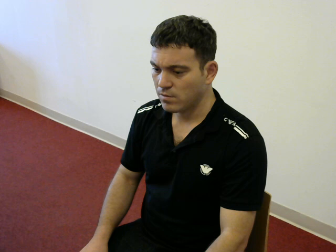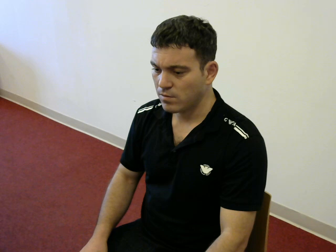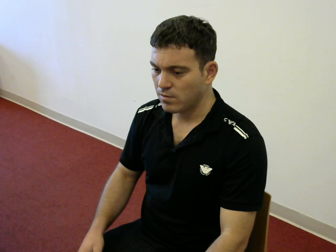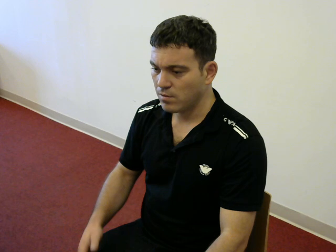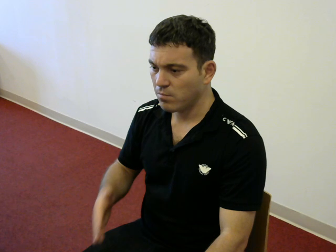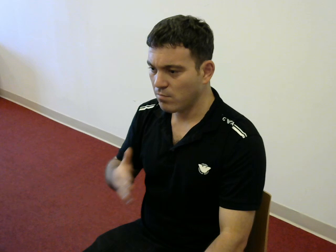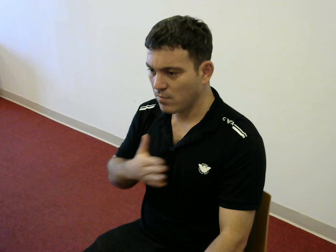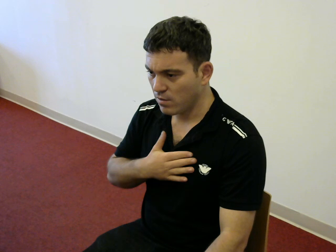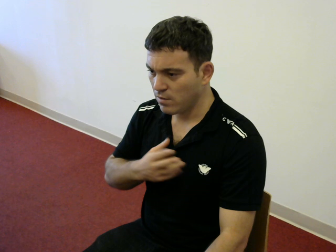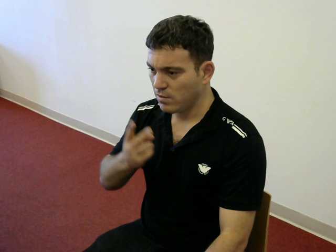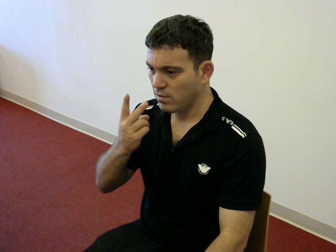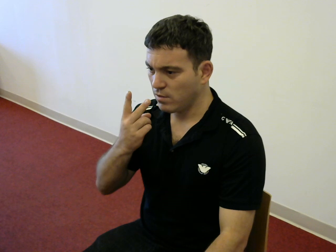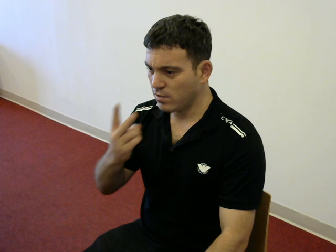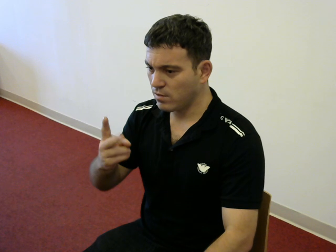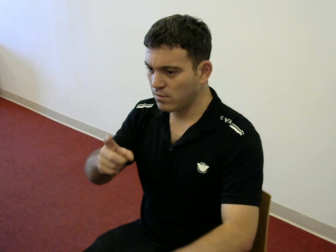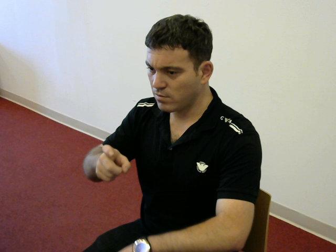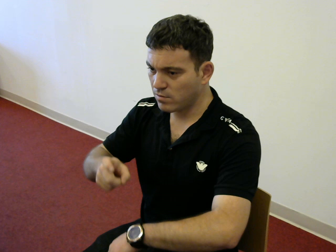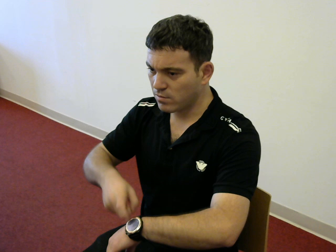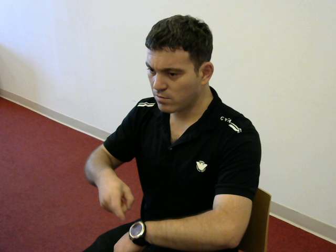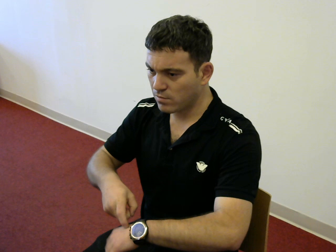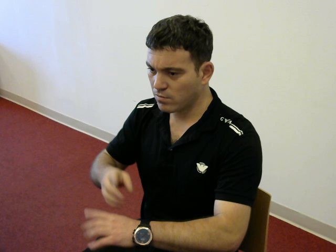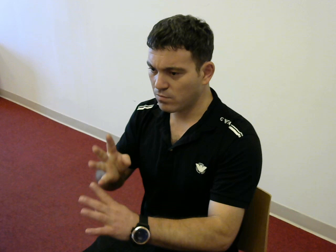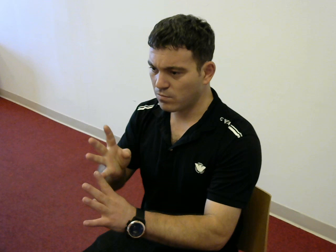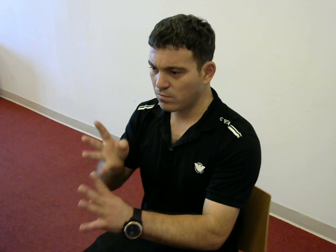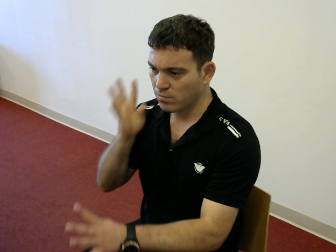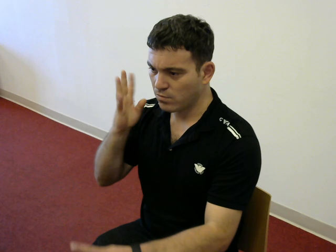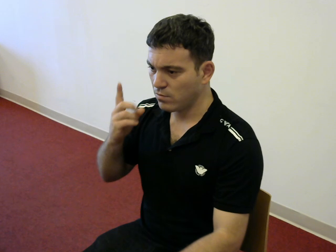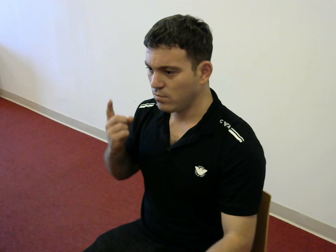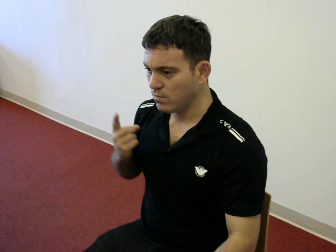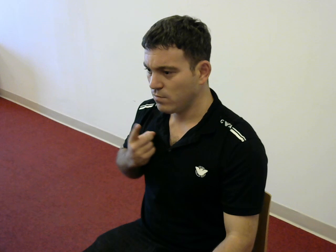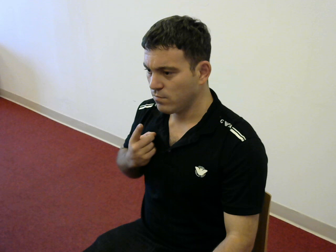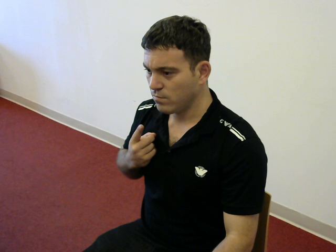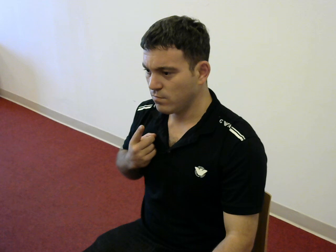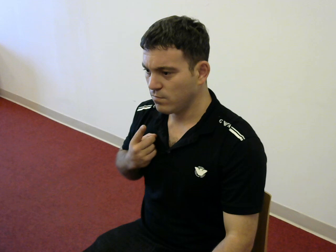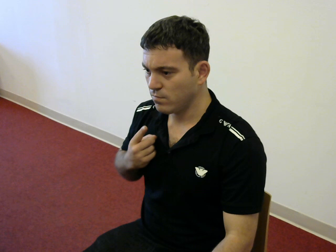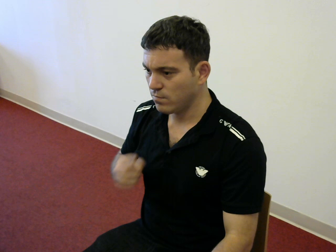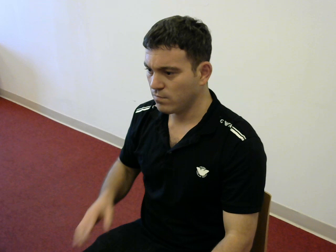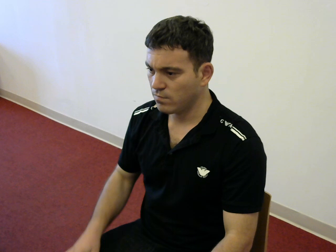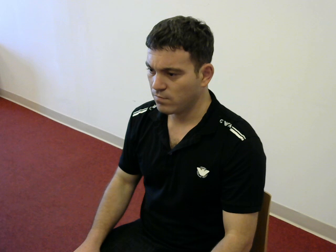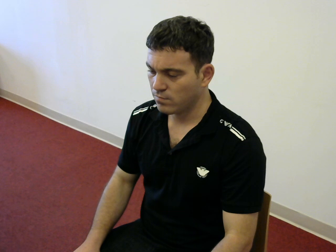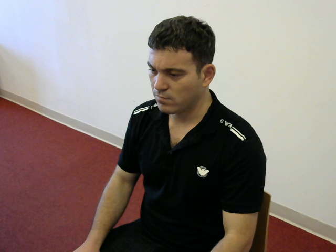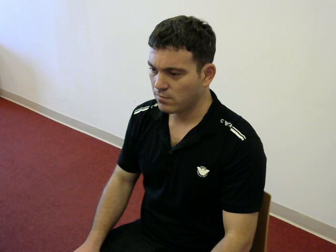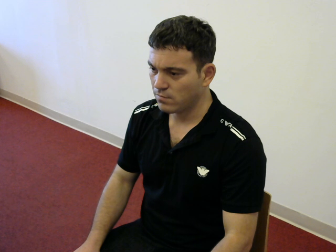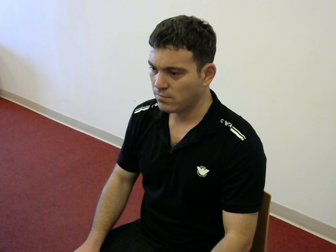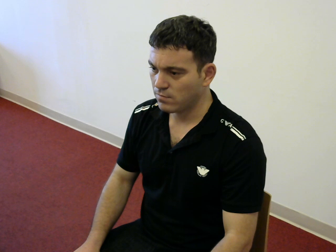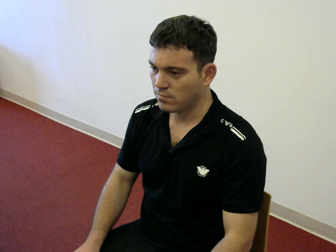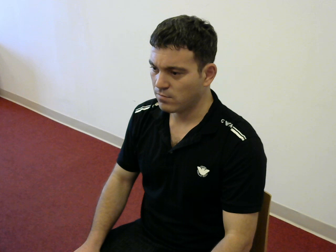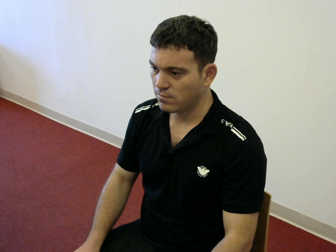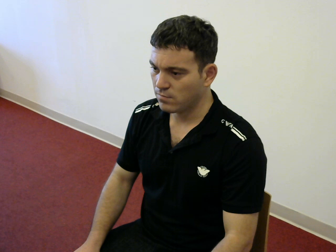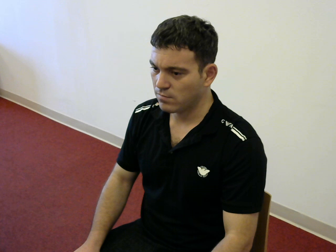Mən iki saatdır növbədə gözləyirəm